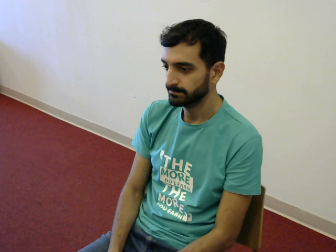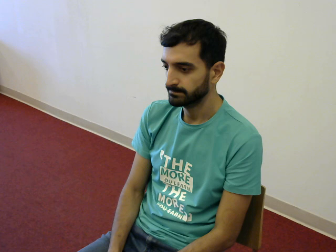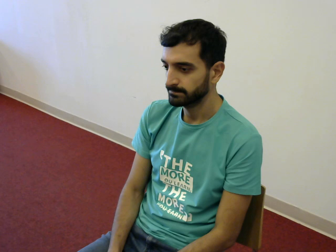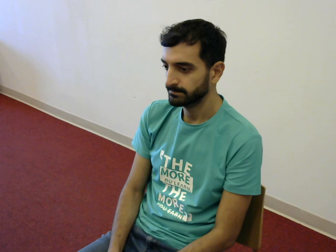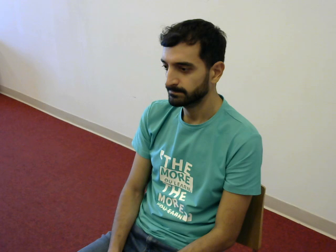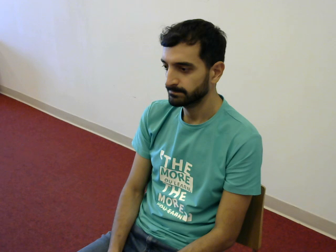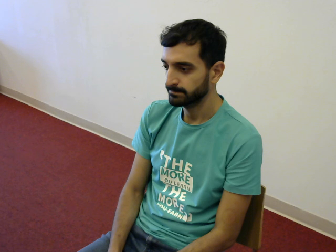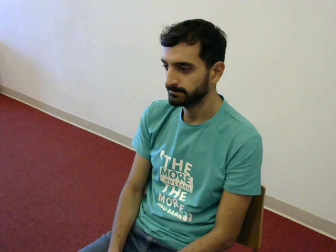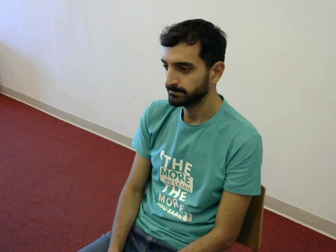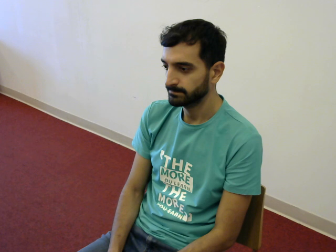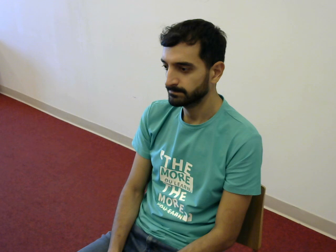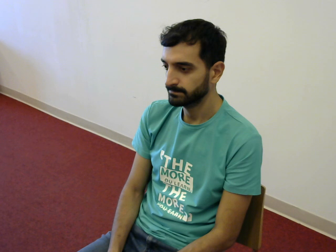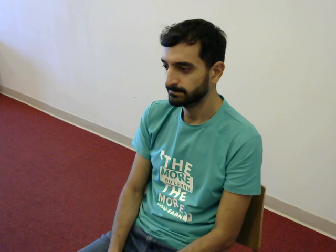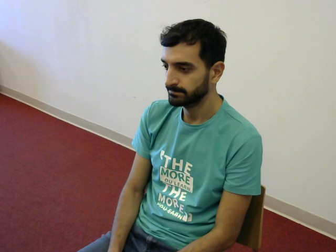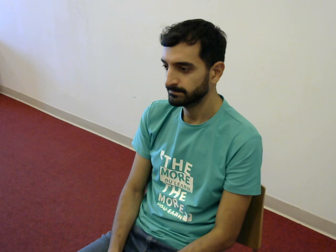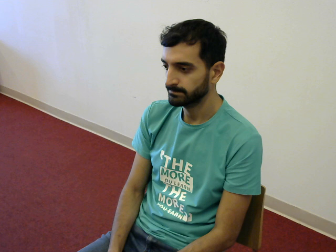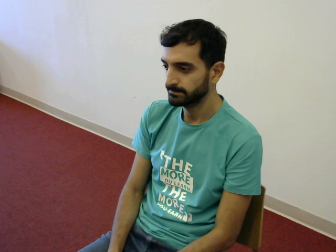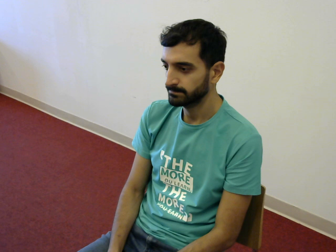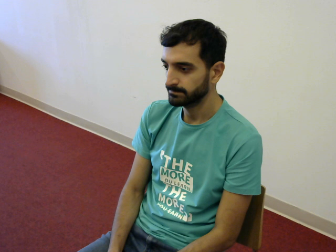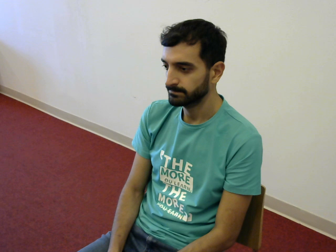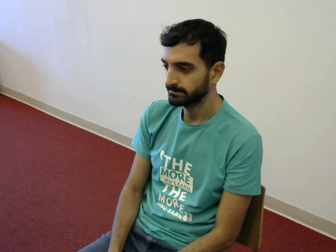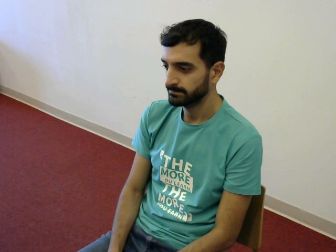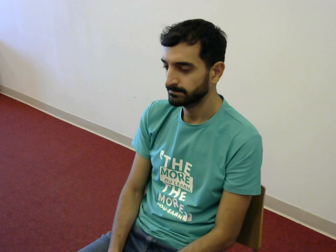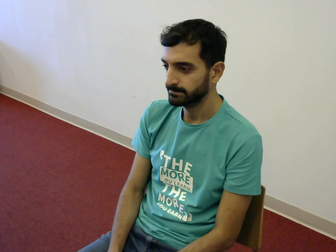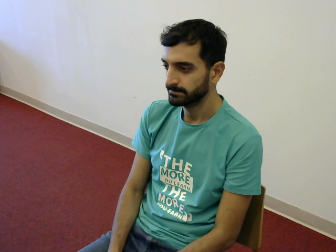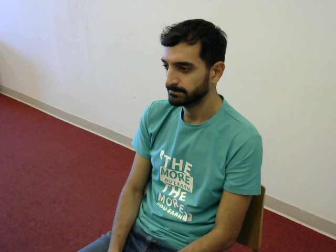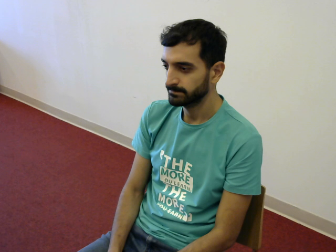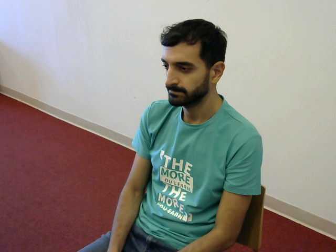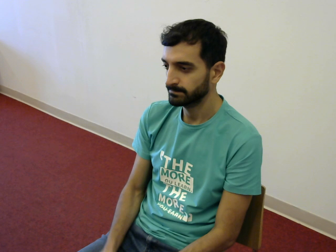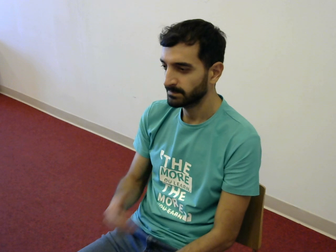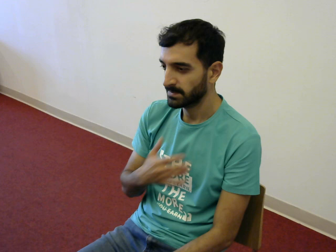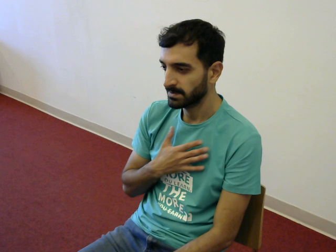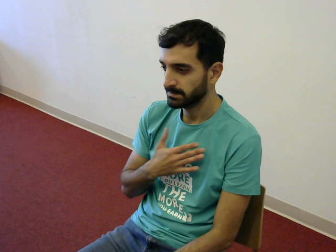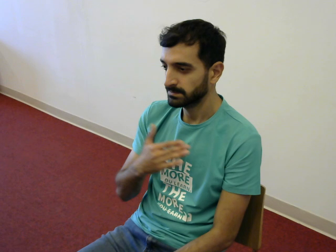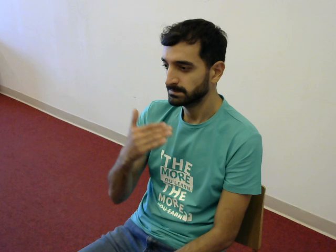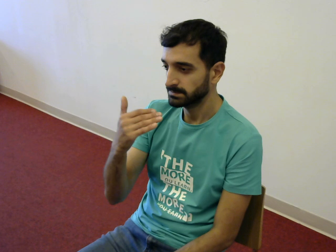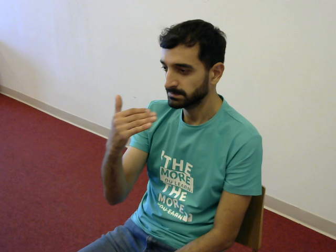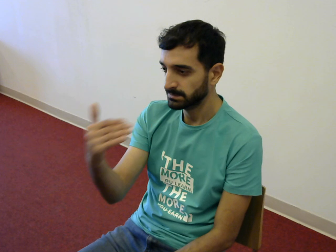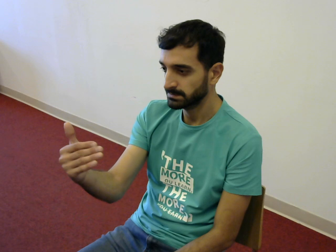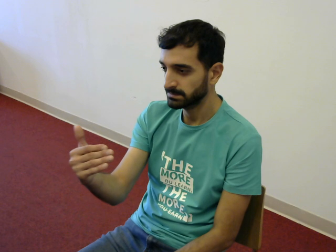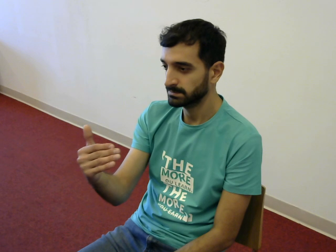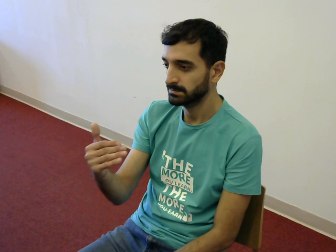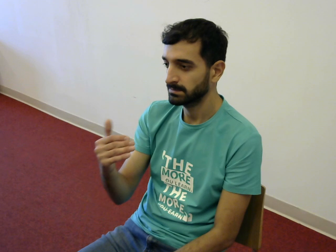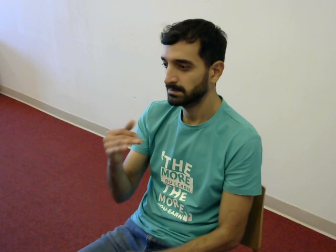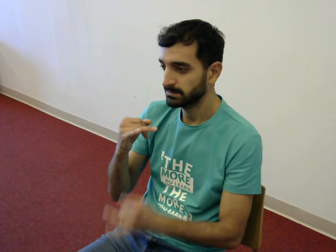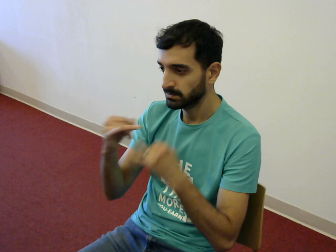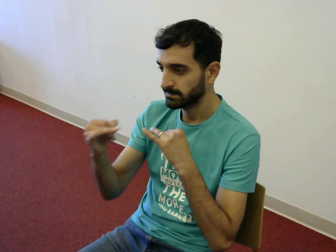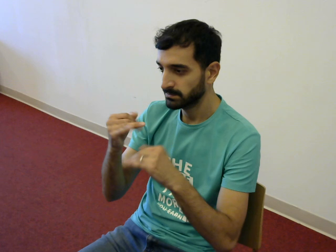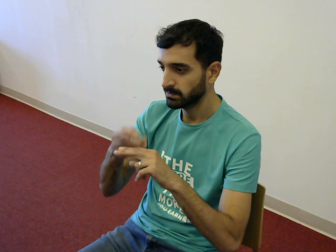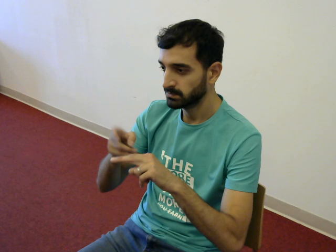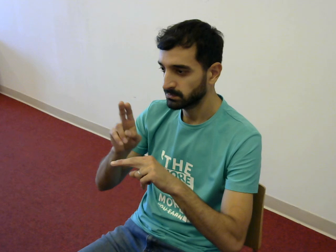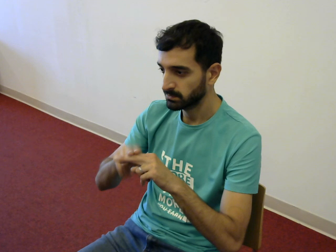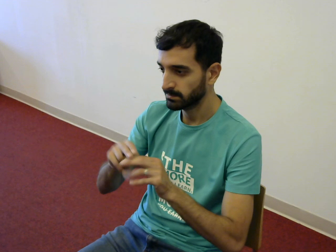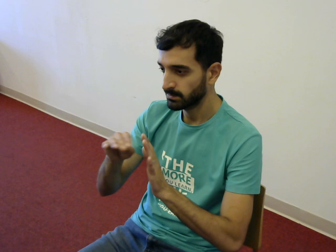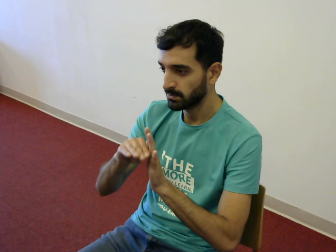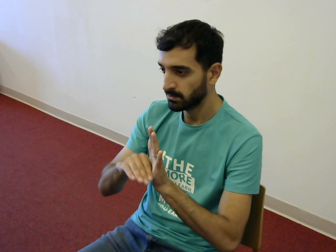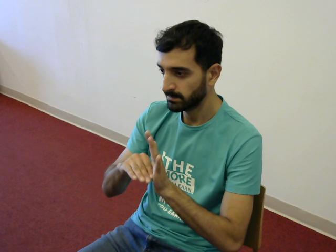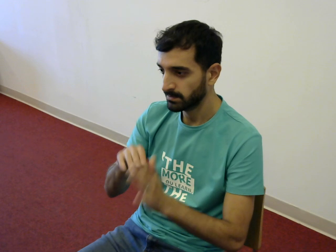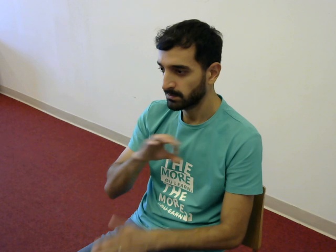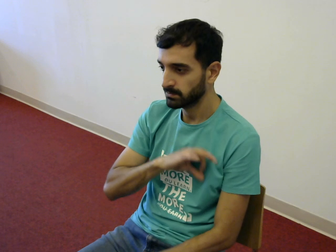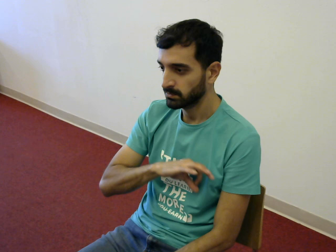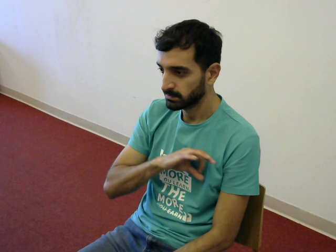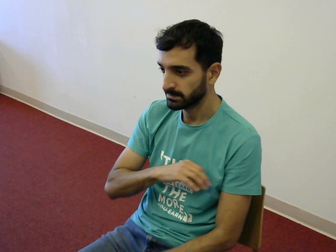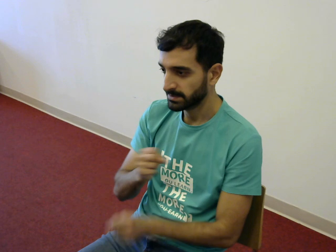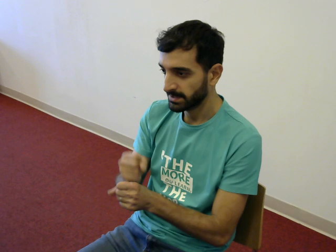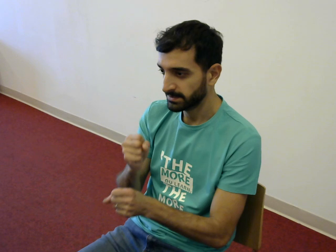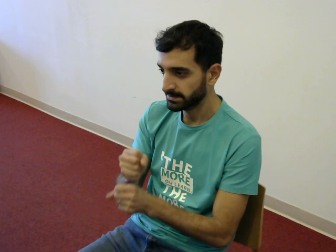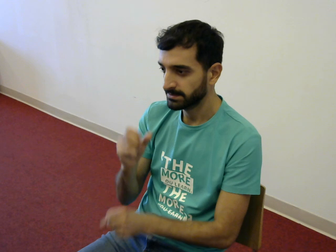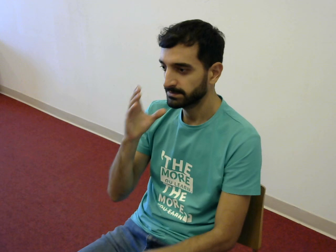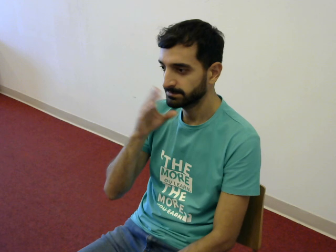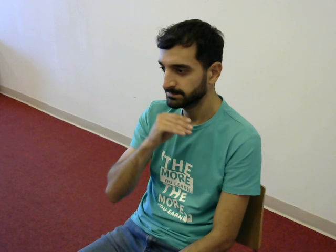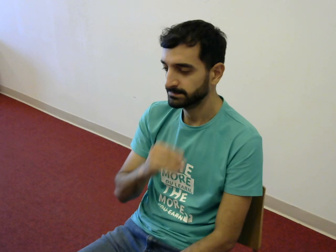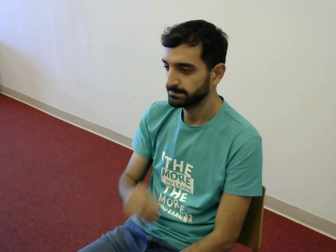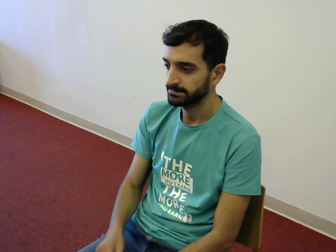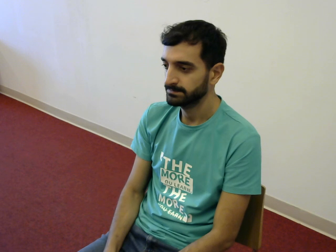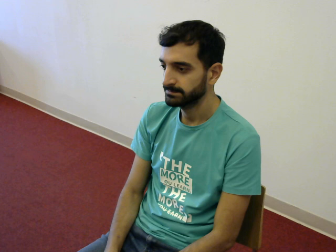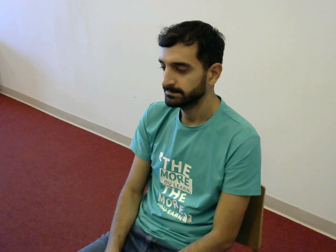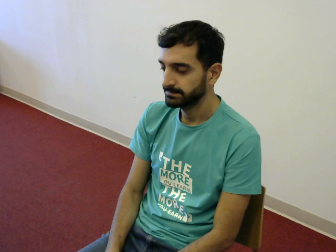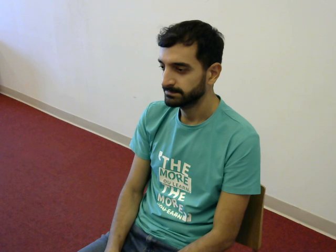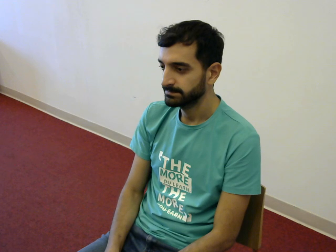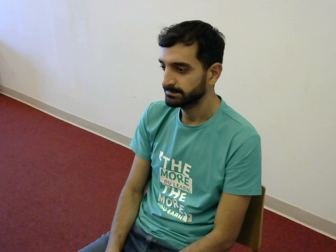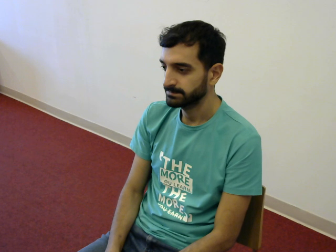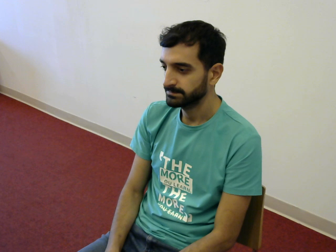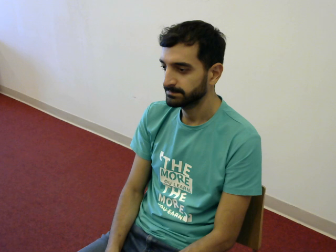Mən sizinlə danışmaq üçün proqramdan istifadə edə bilərəm